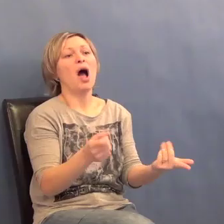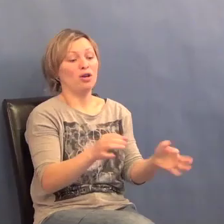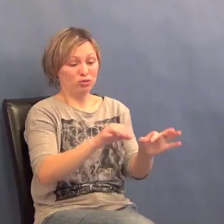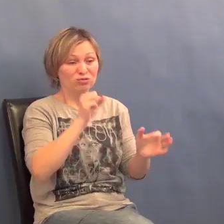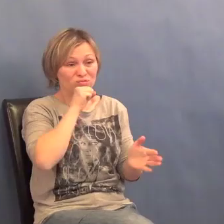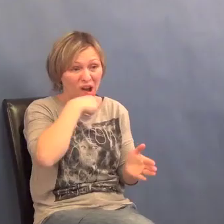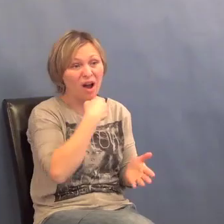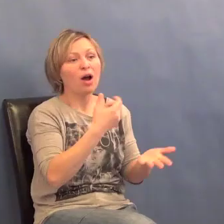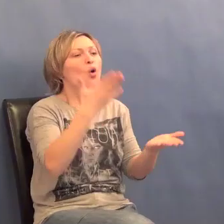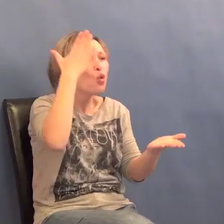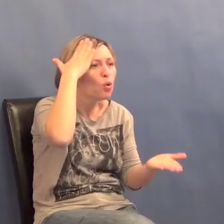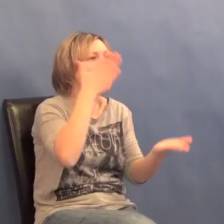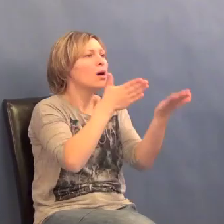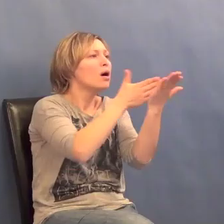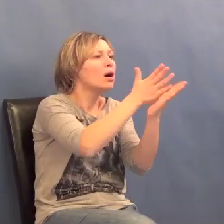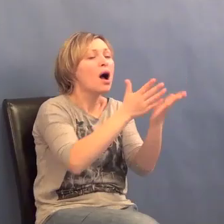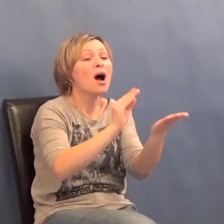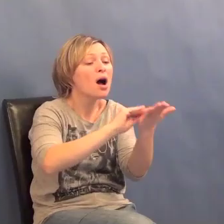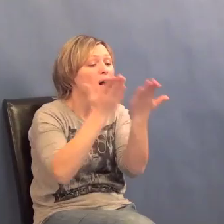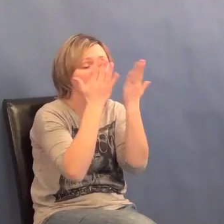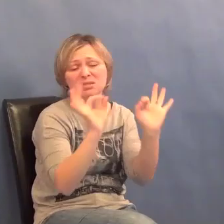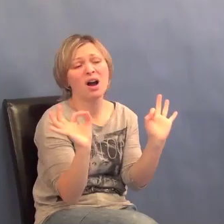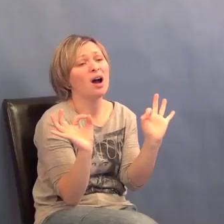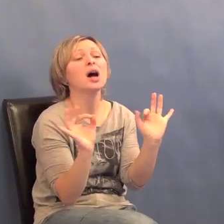A dziś już jest stary, potrafi coś robić, ale nie umie czytać ani pisać, zero.